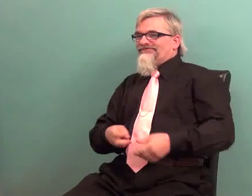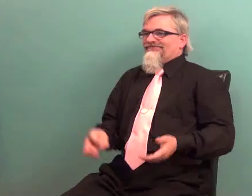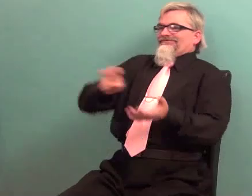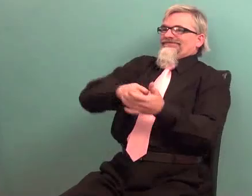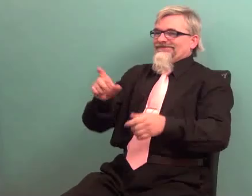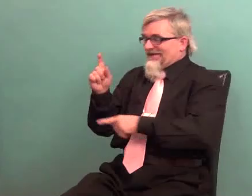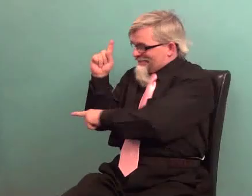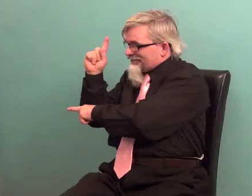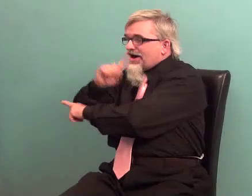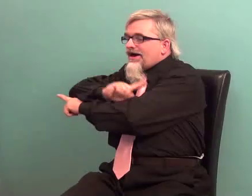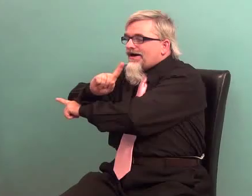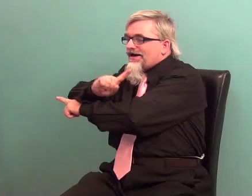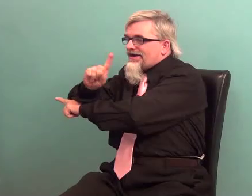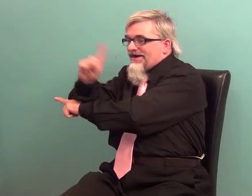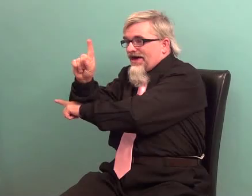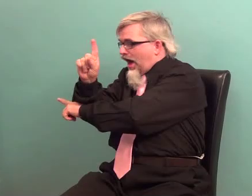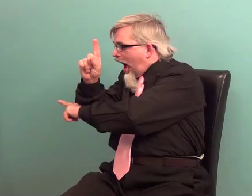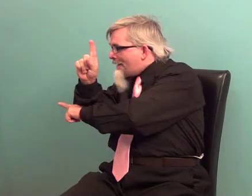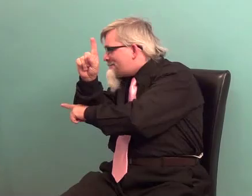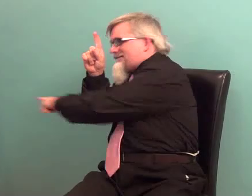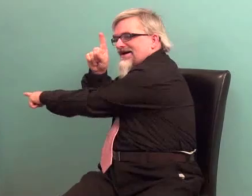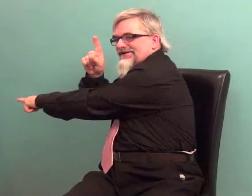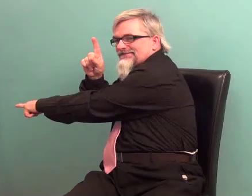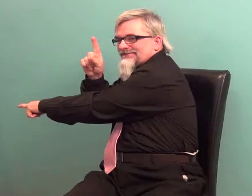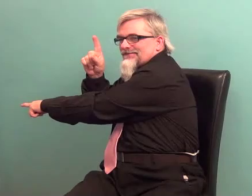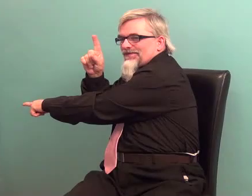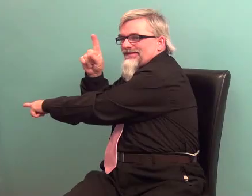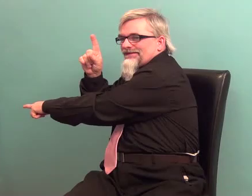Jedna wskazówka pokazała godzinę dwunastą, a ta z godziny dziewiątej wystrzeliła.